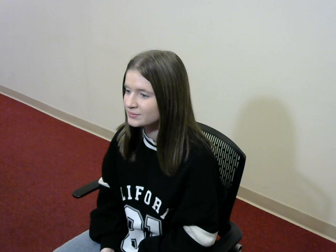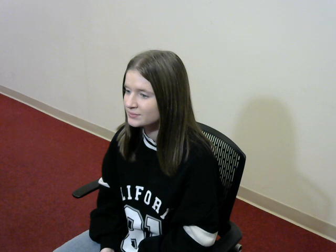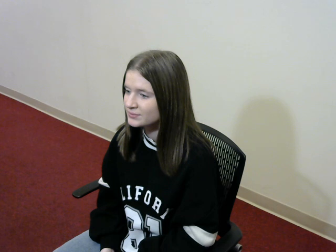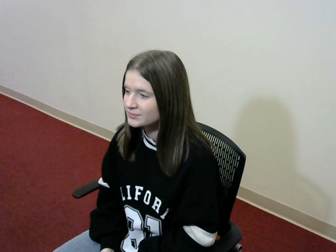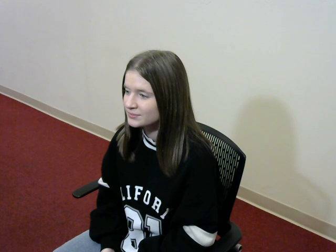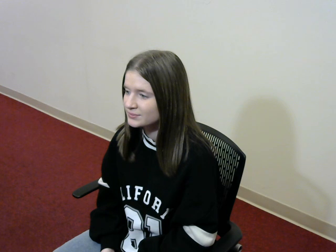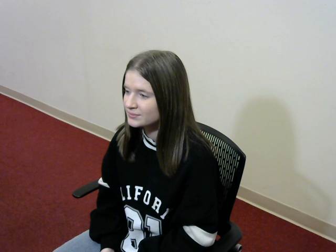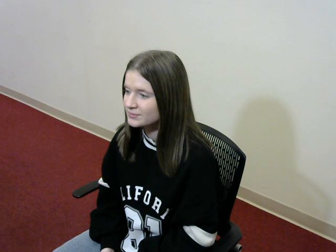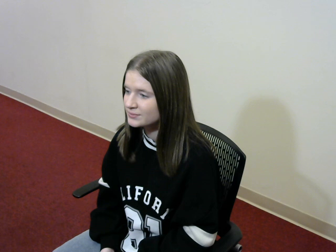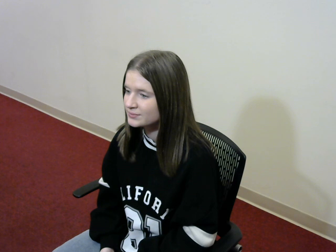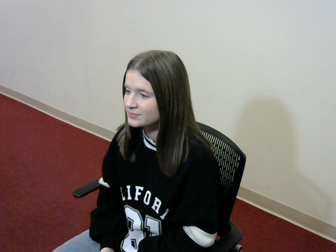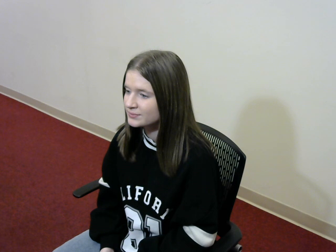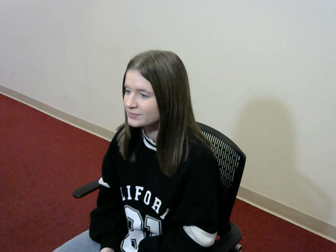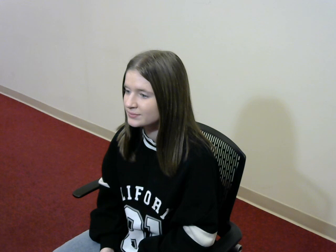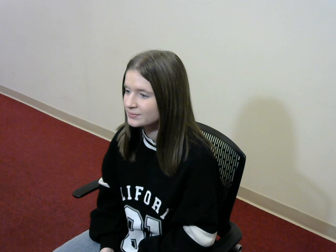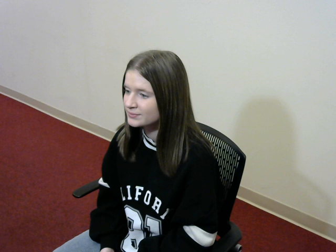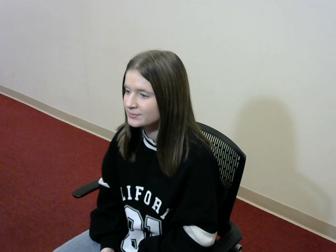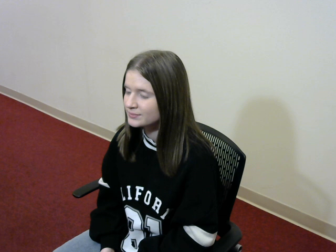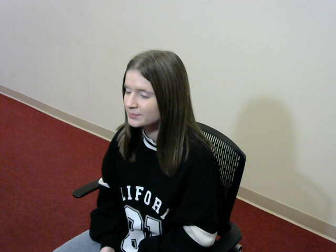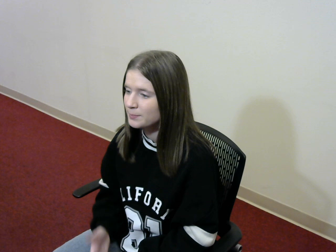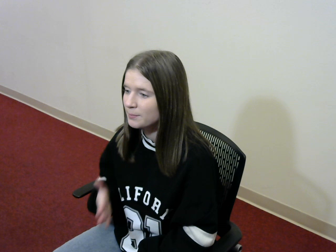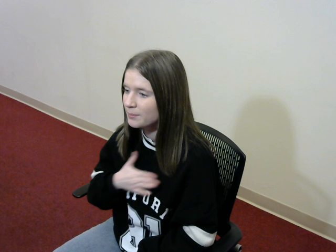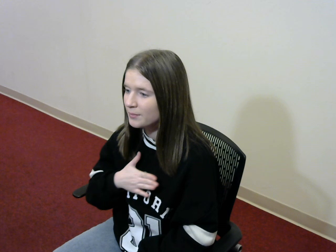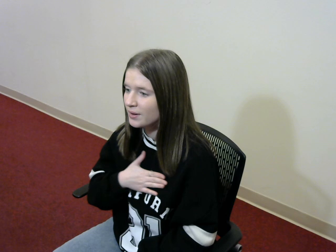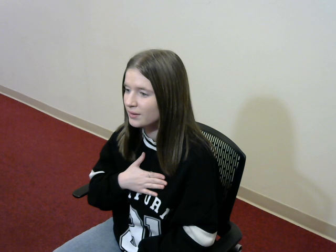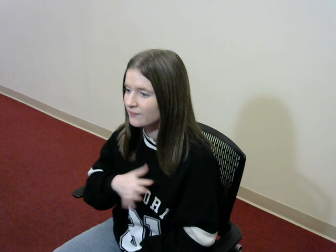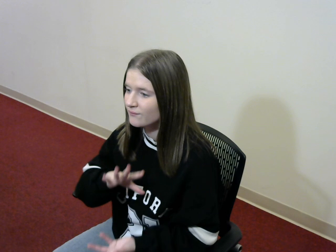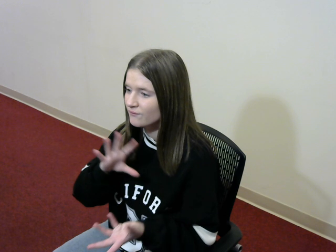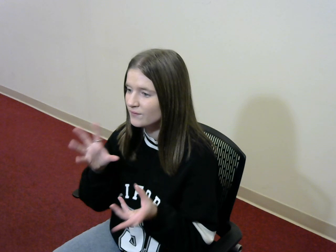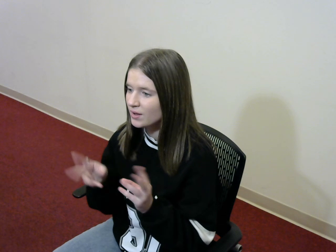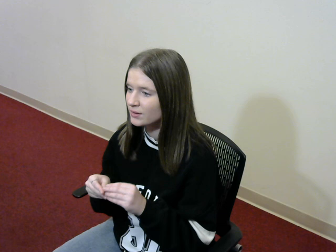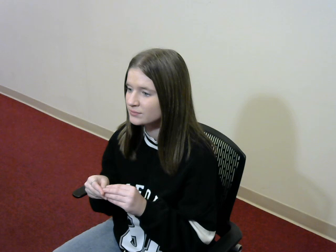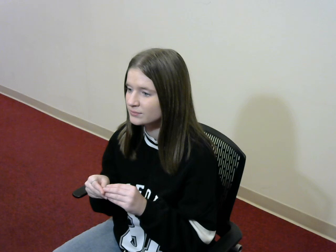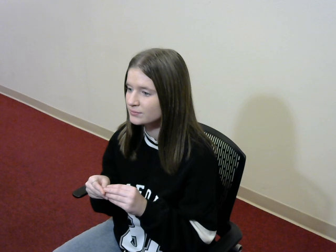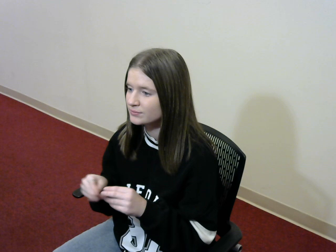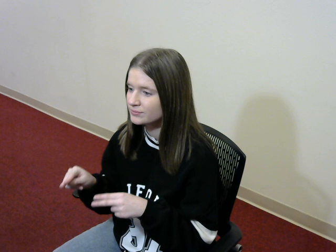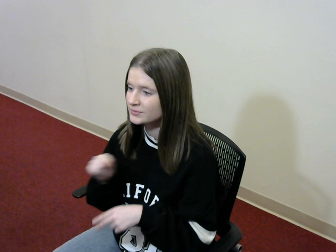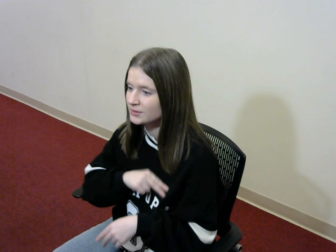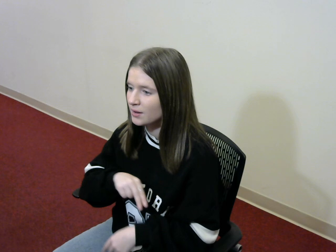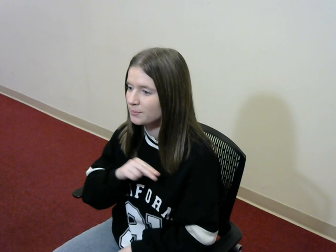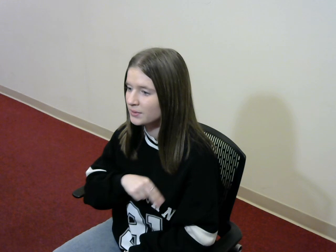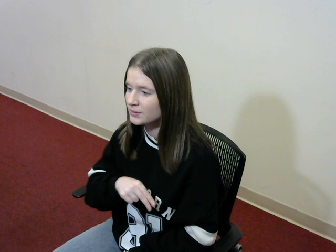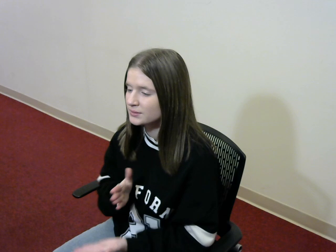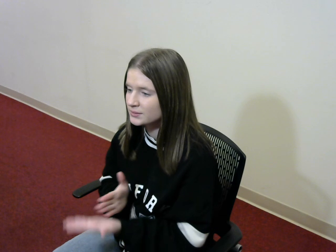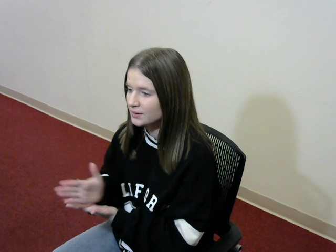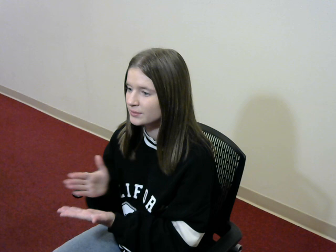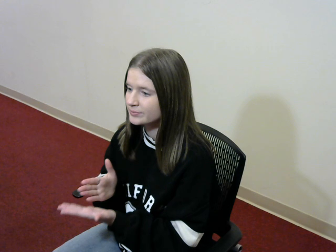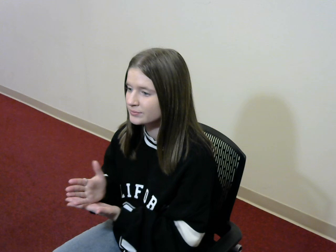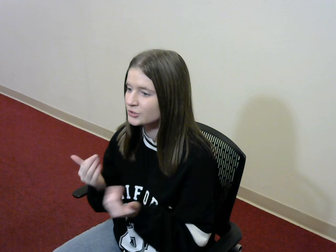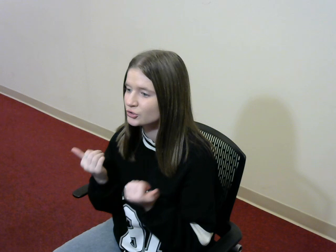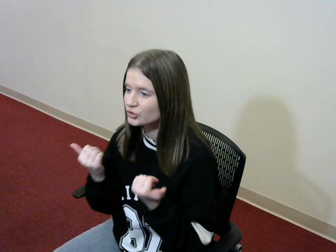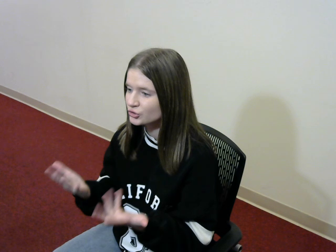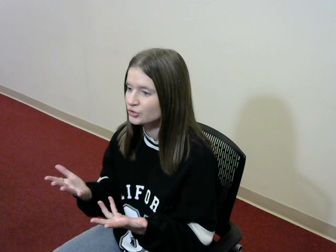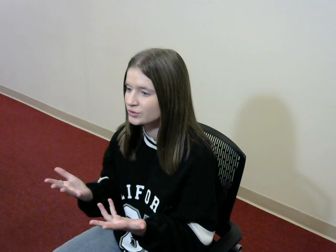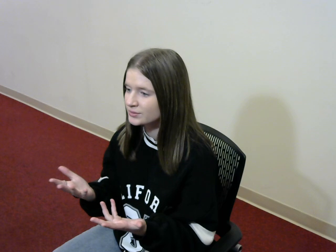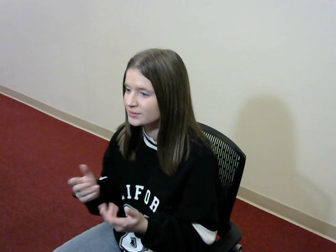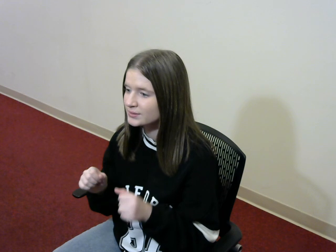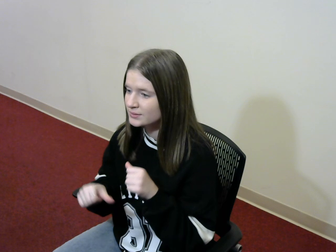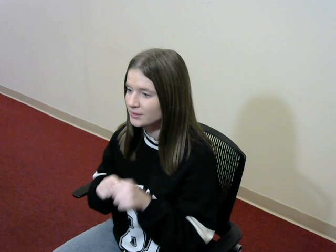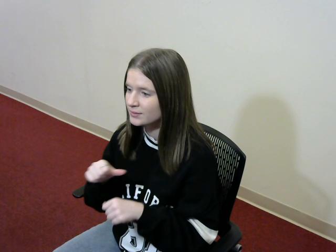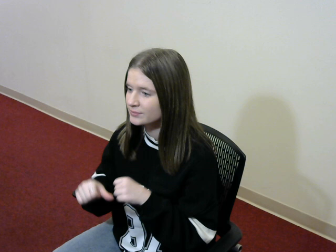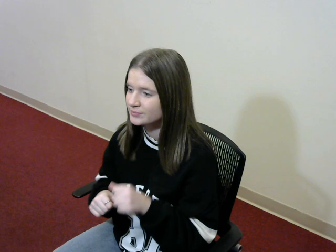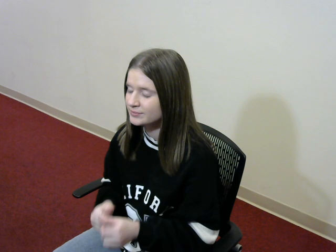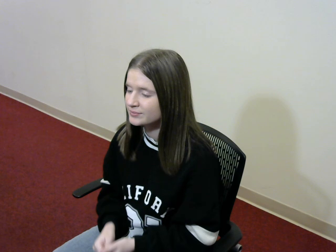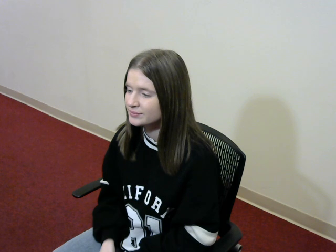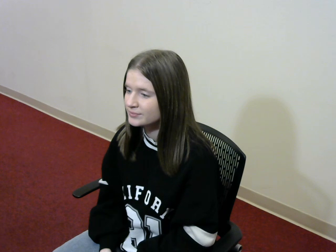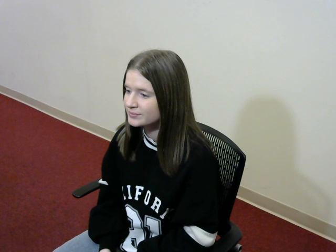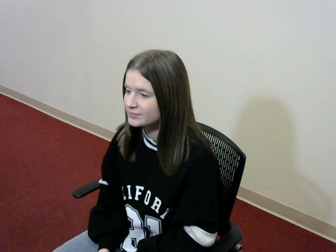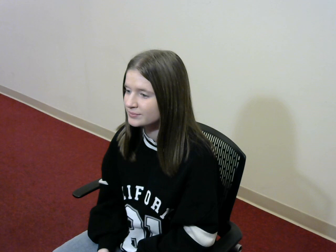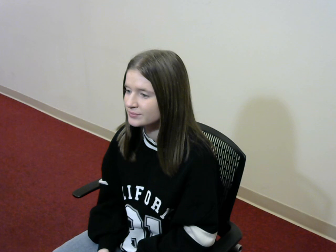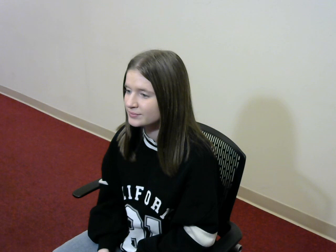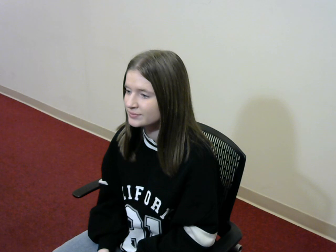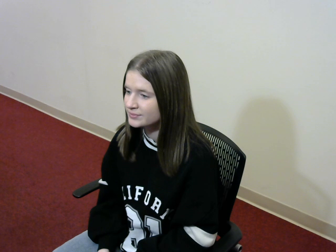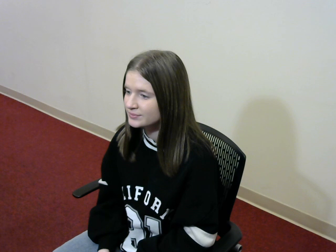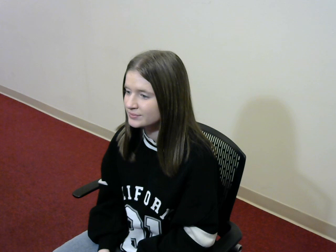Mənim ümumi iş stajım neçə ildir?